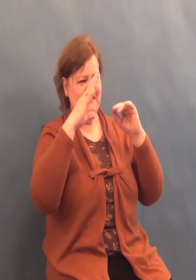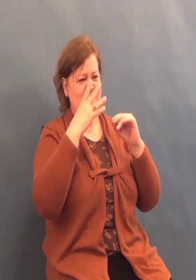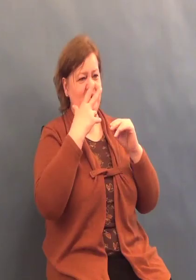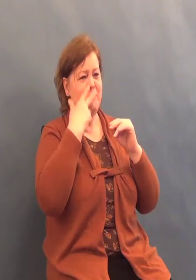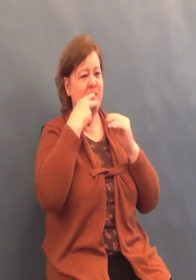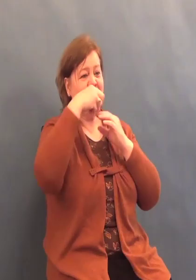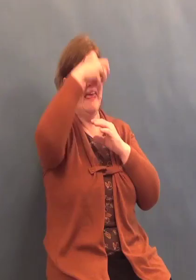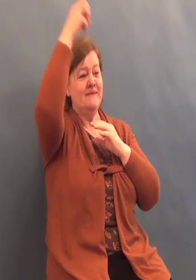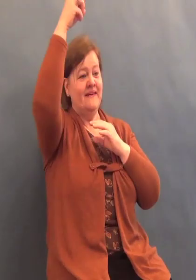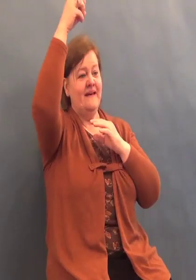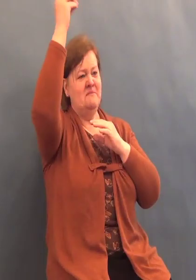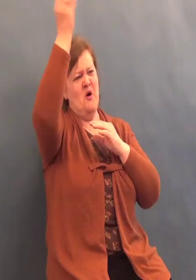Dym z papierosa uruchamia alarm.